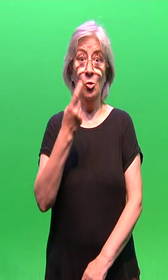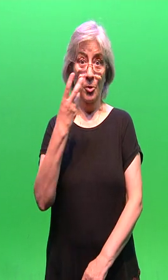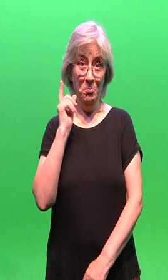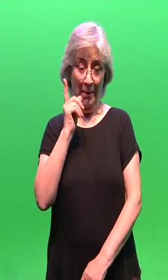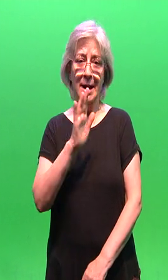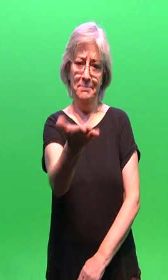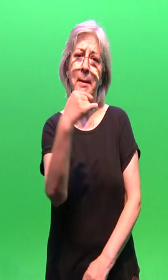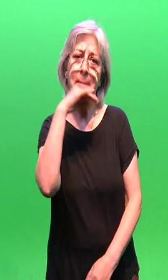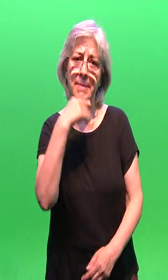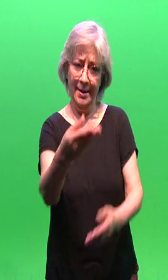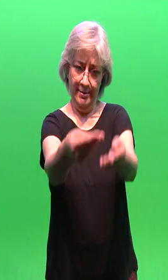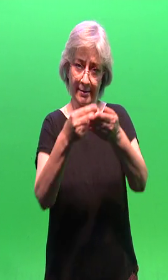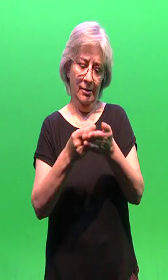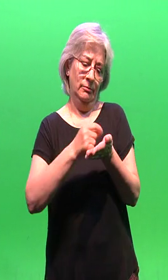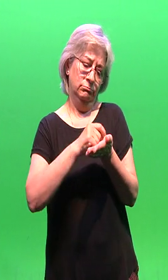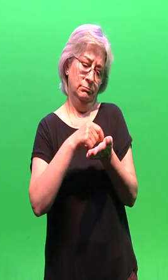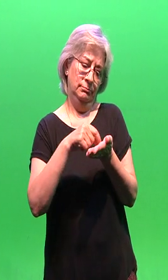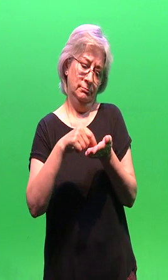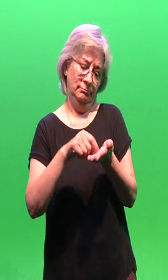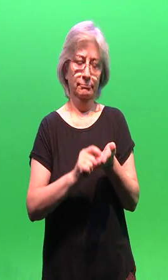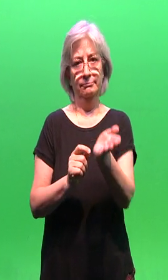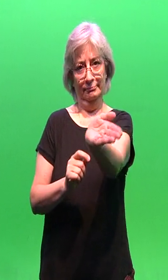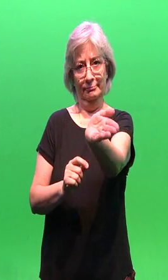El meu número de mòbil? Dona'm un full. És aquest.